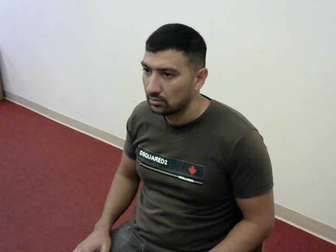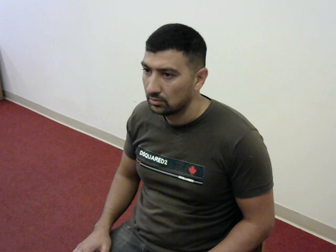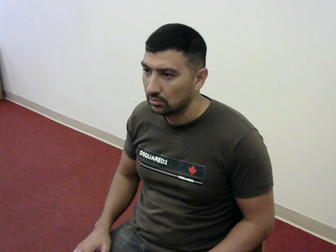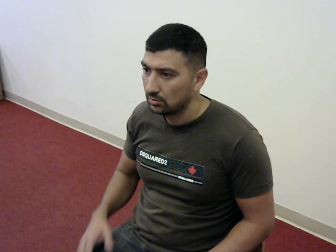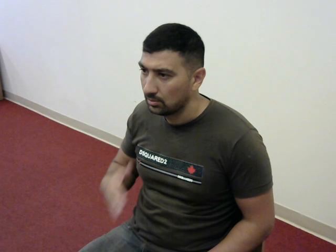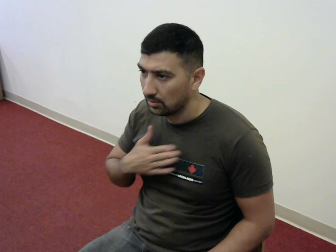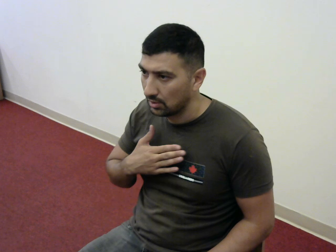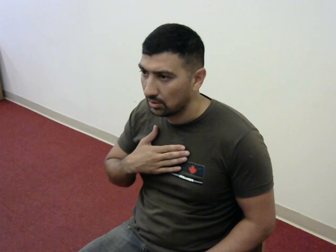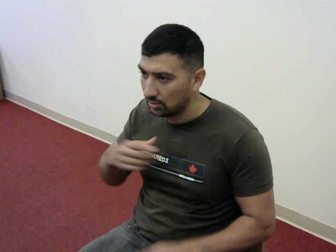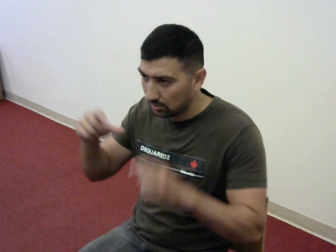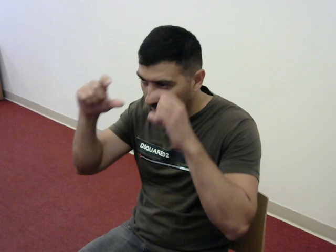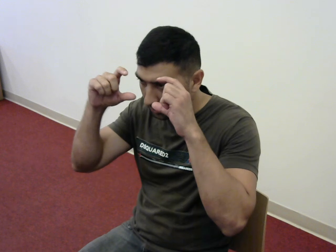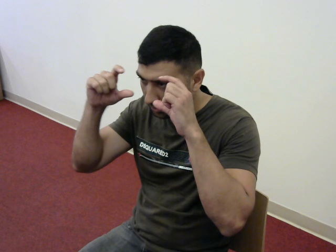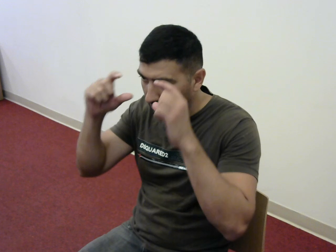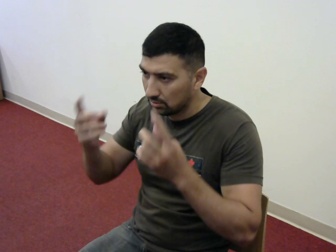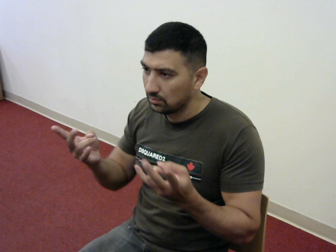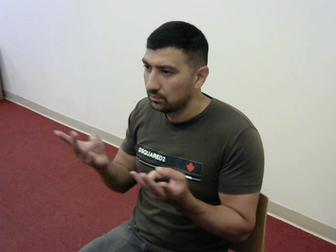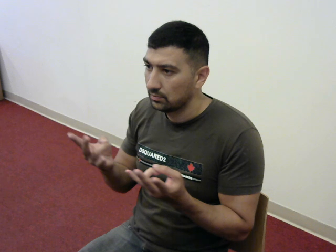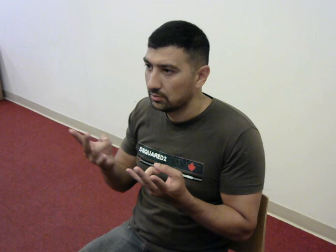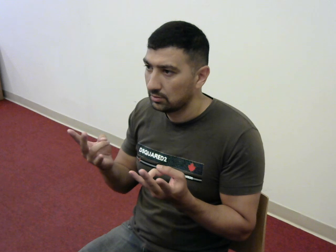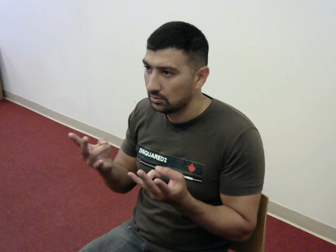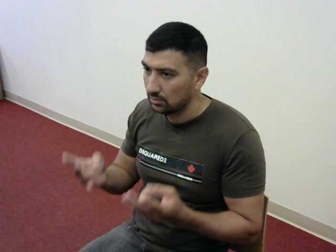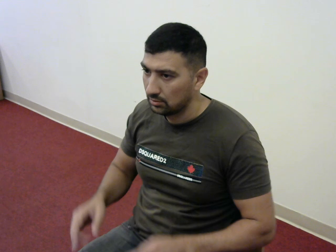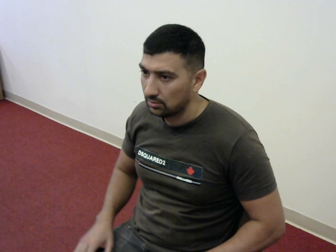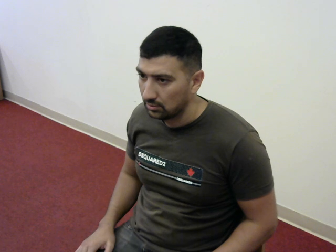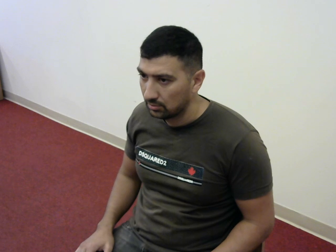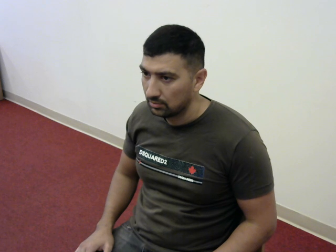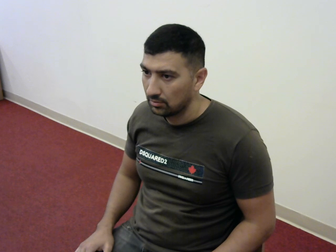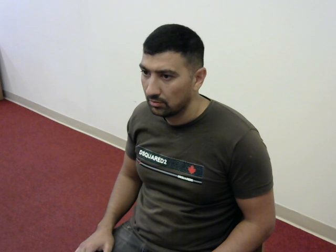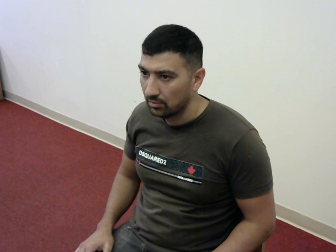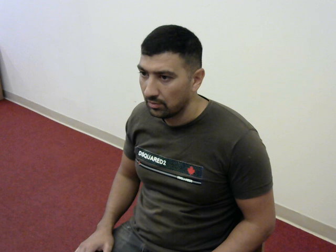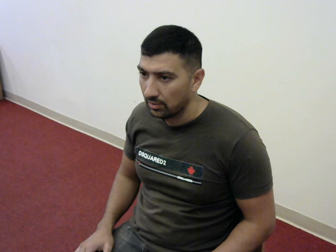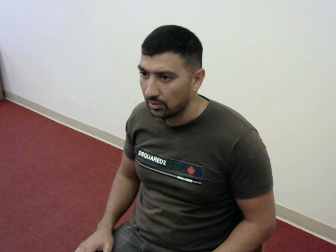Mənə eynək lazımdır